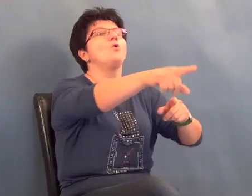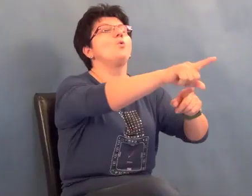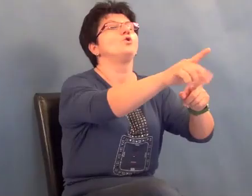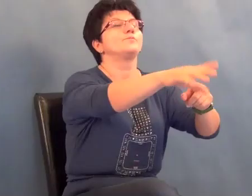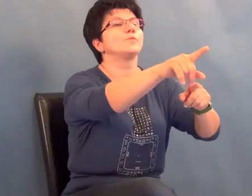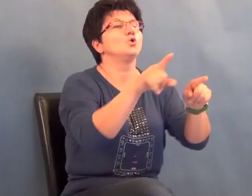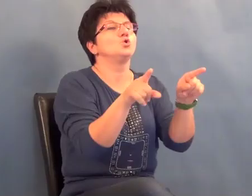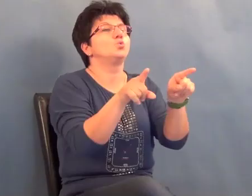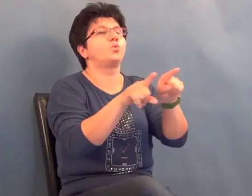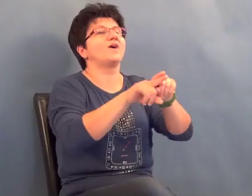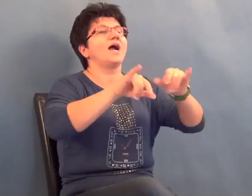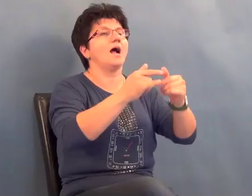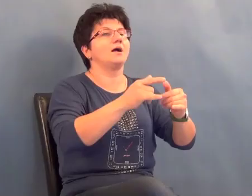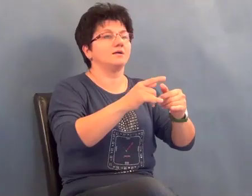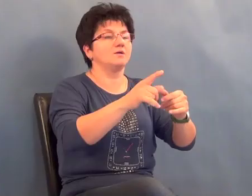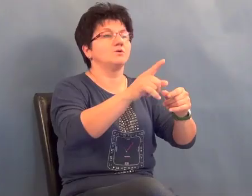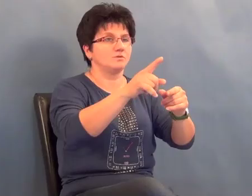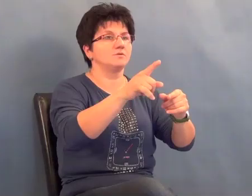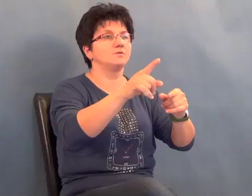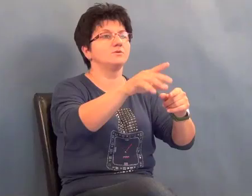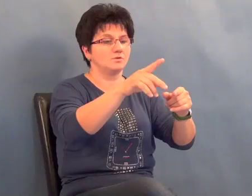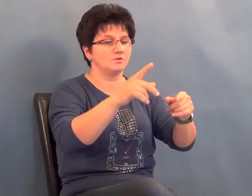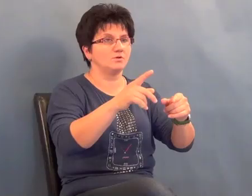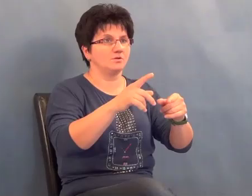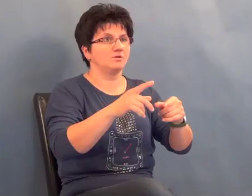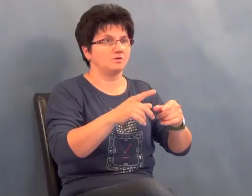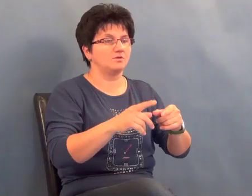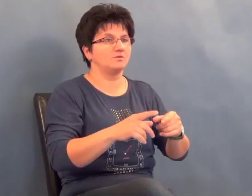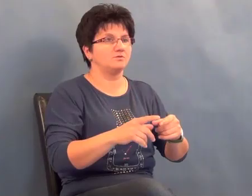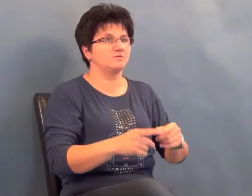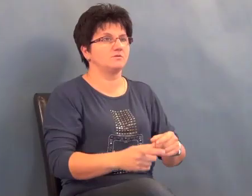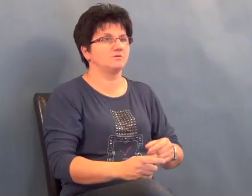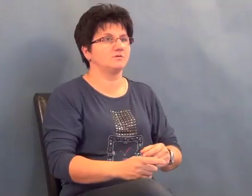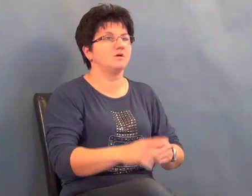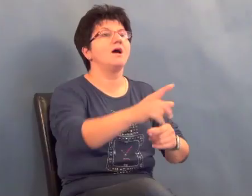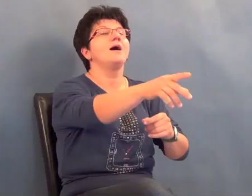Ale to tak samo jak...